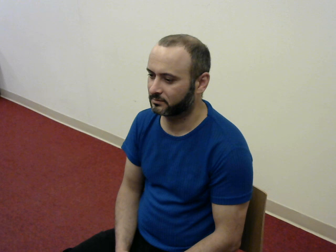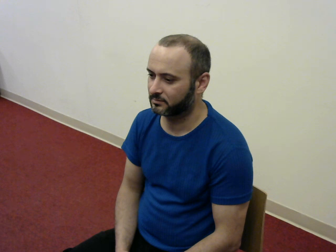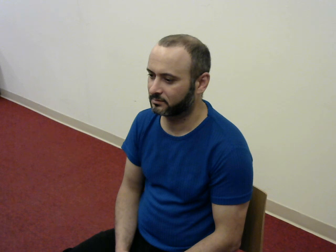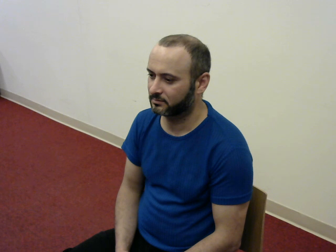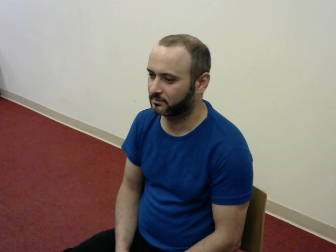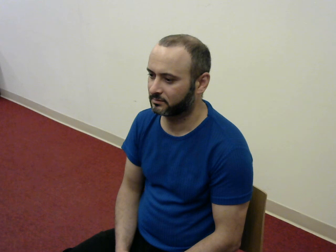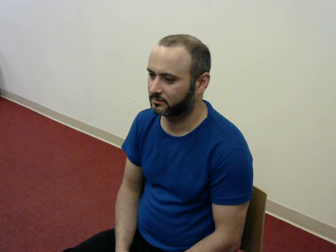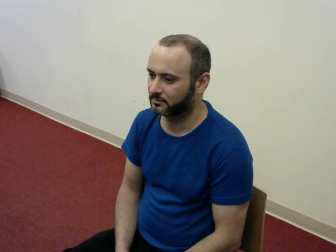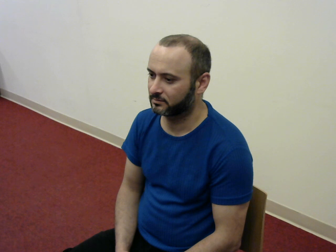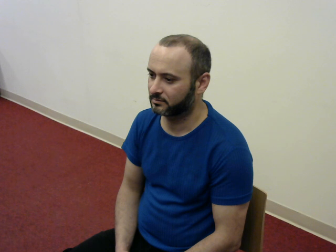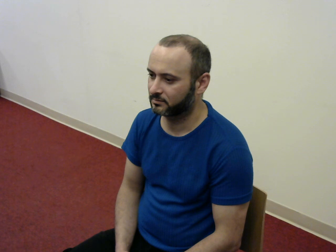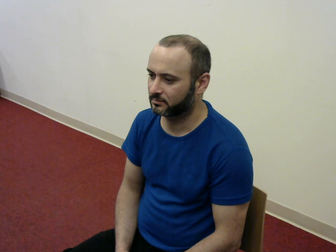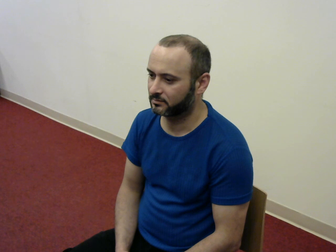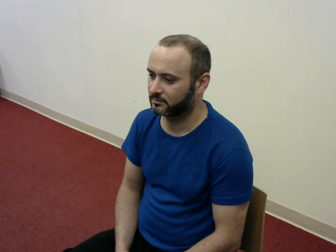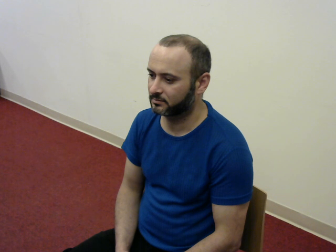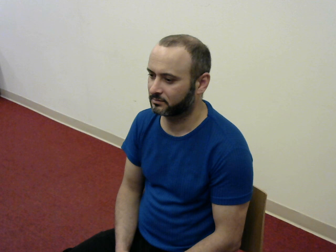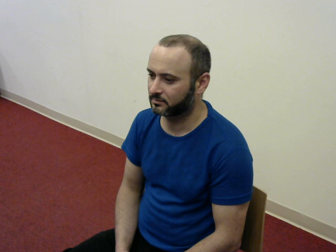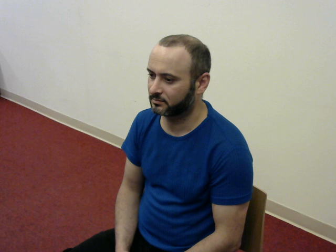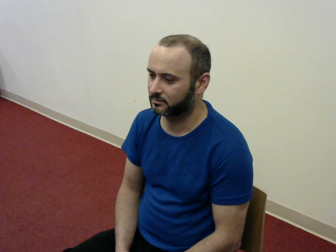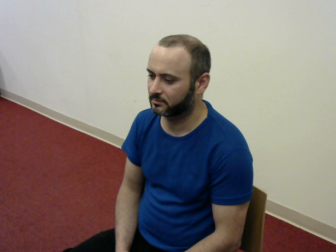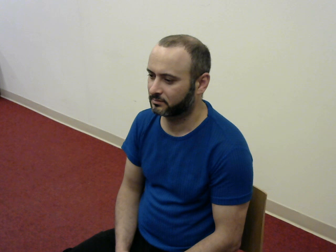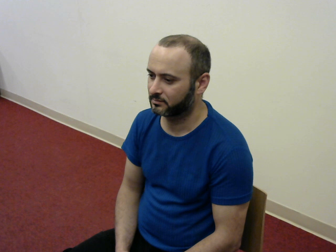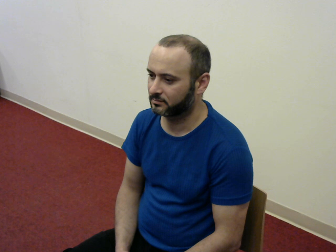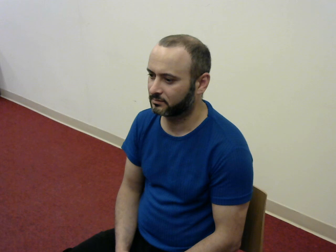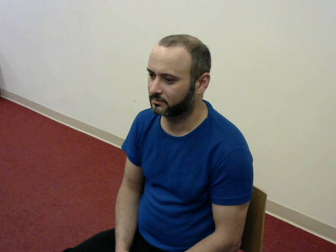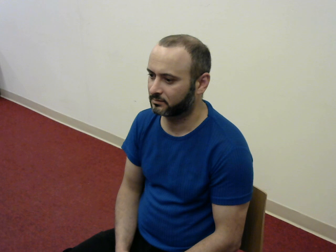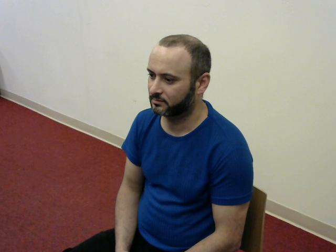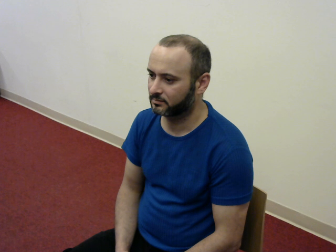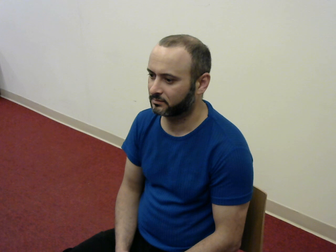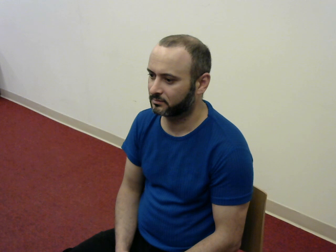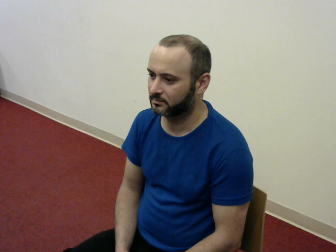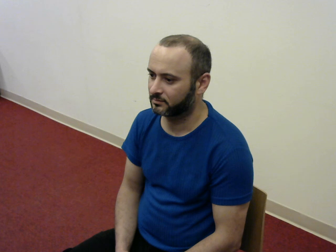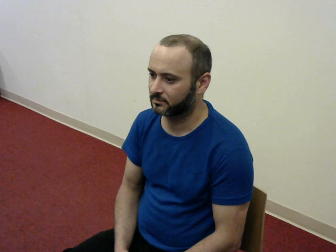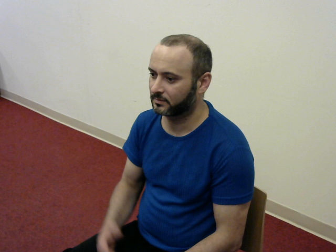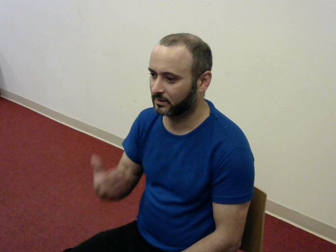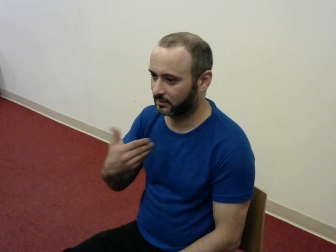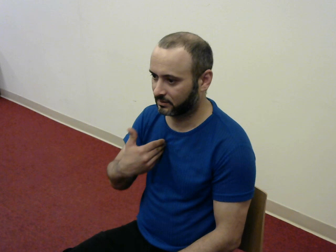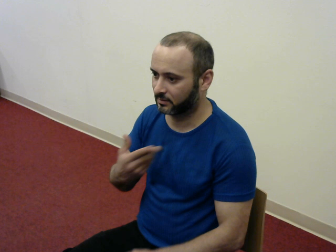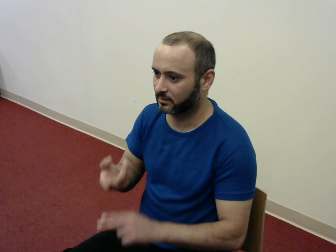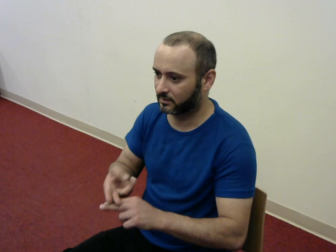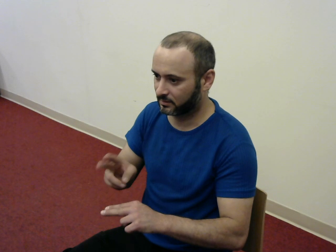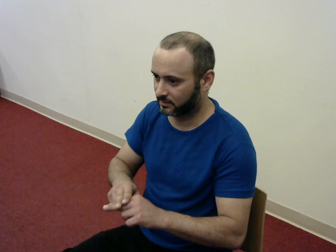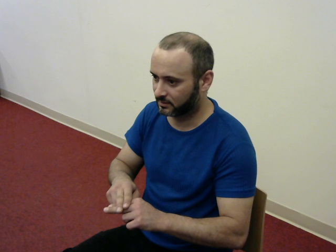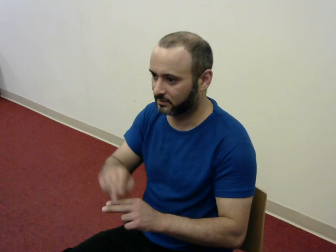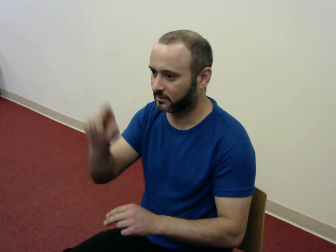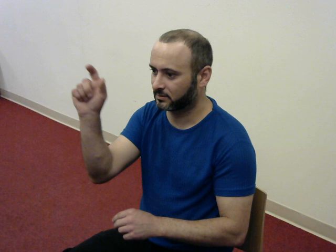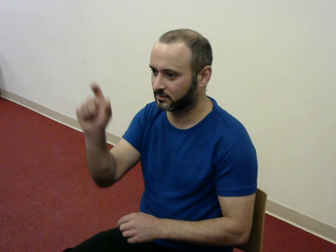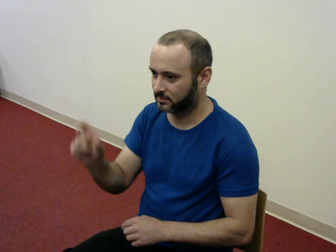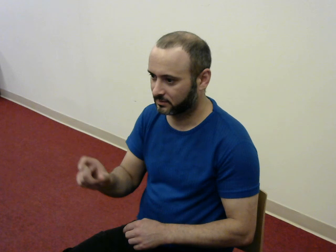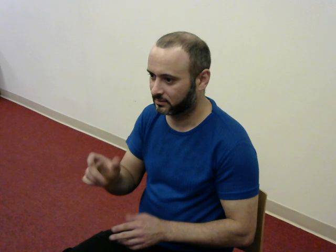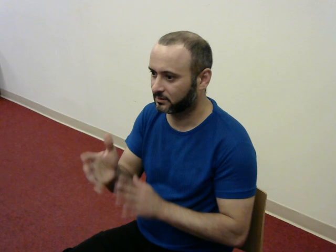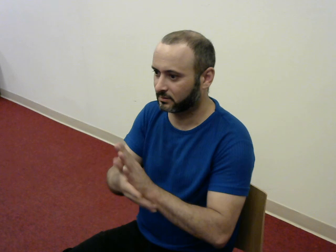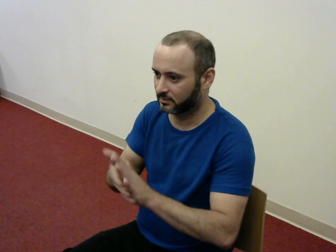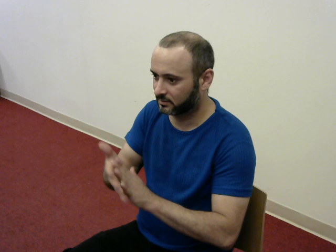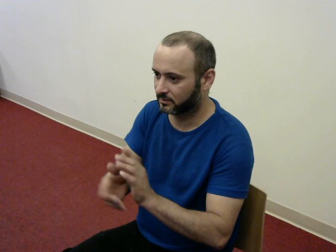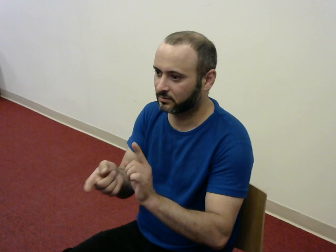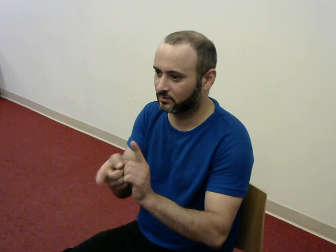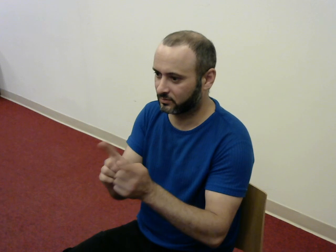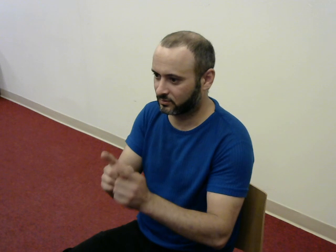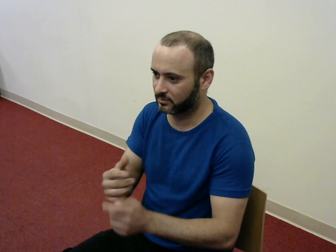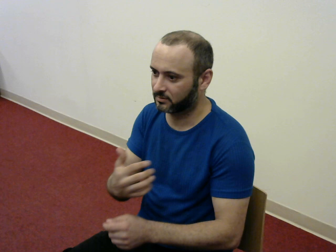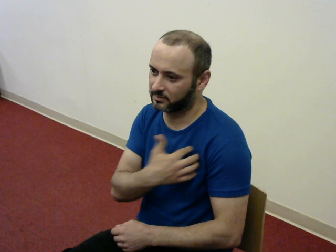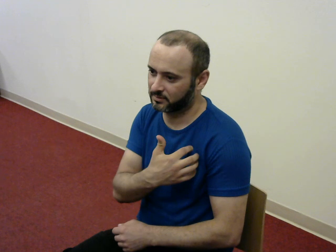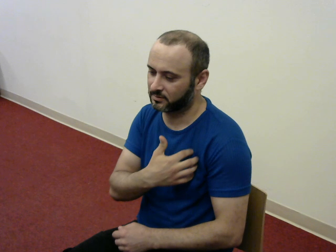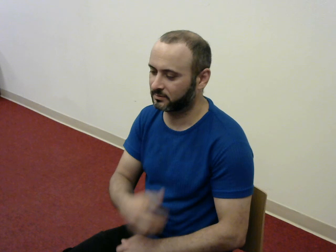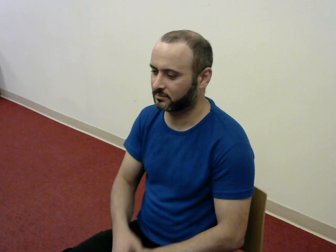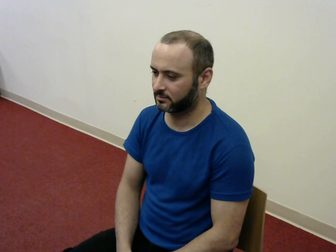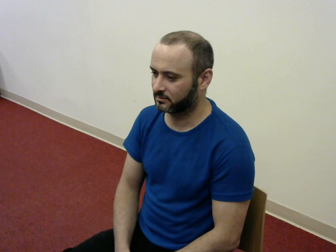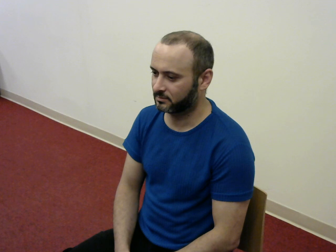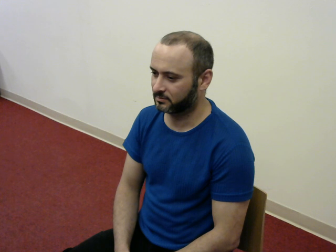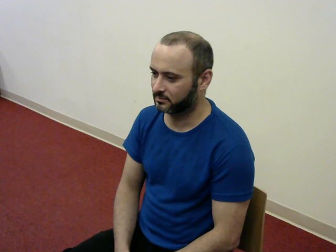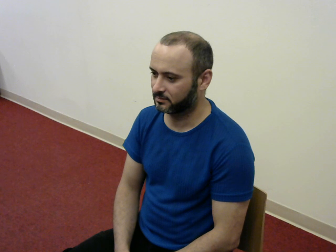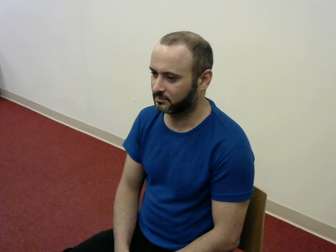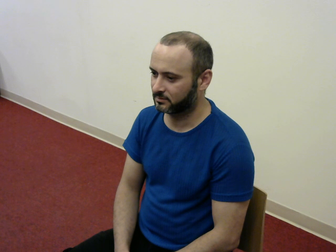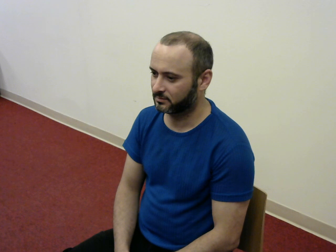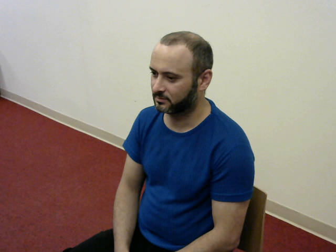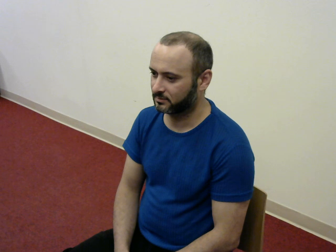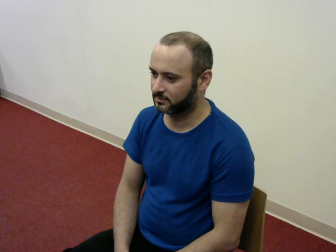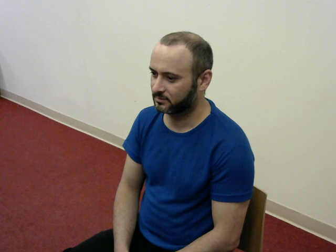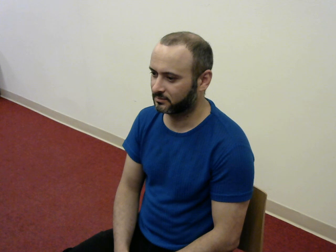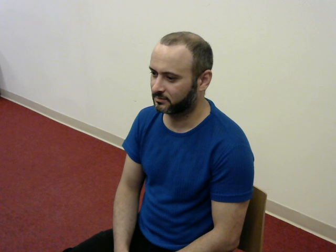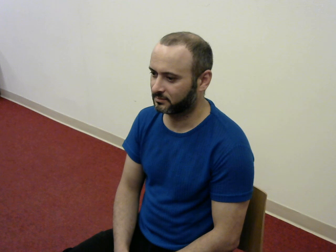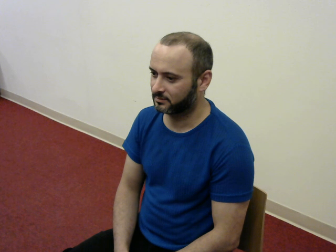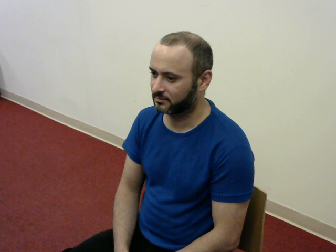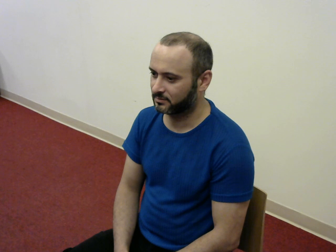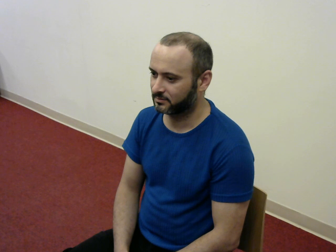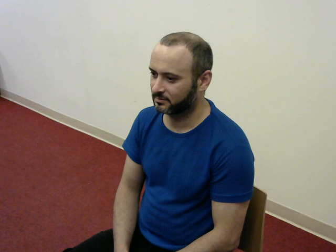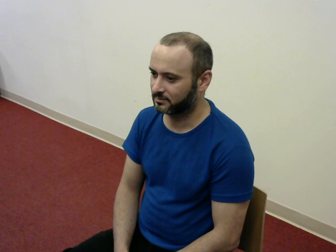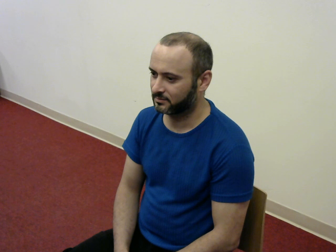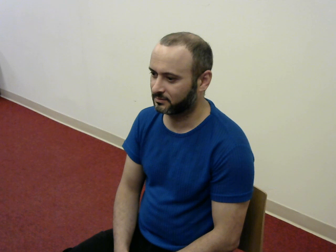Mən bu əsərin surdotərcüməsini istəyirəm